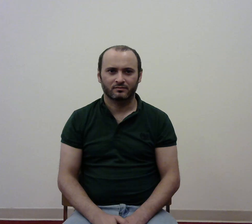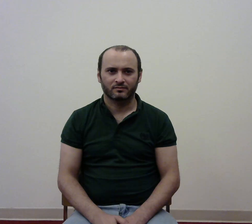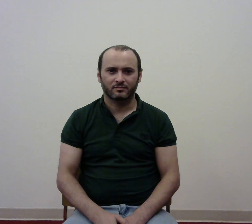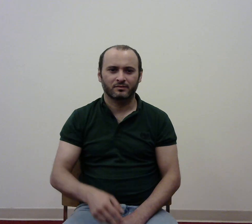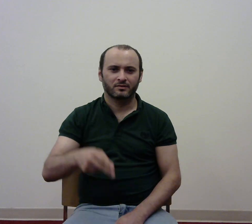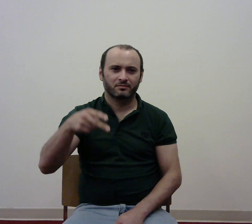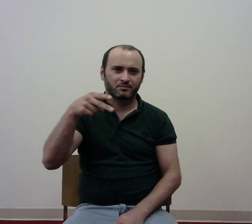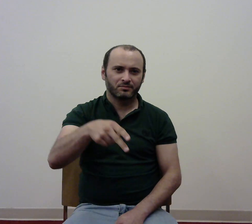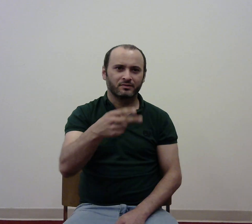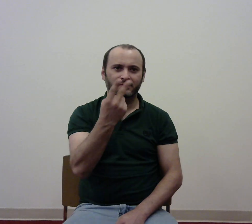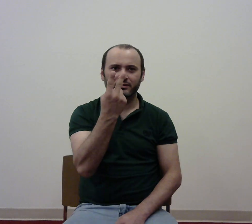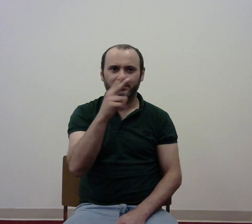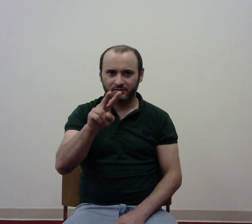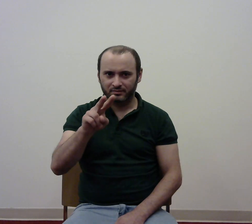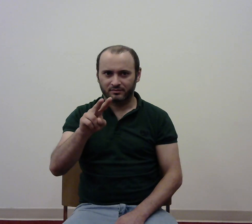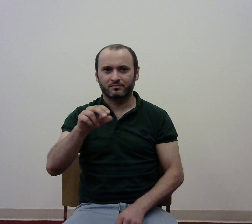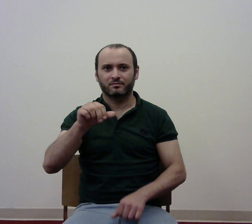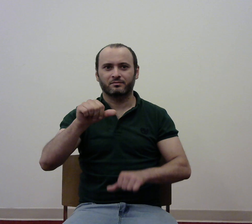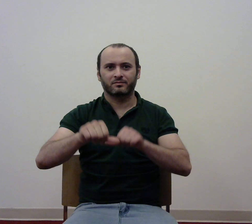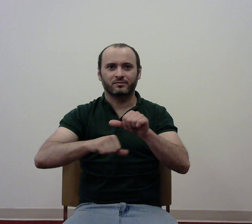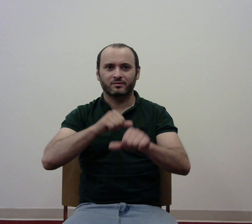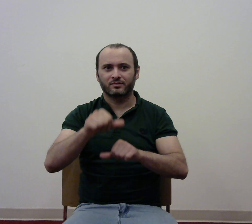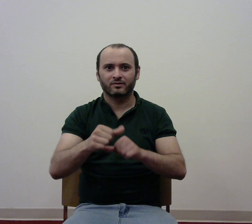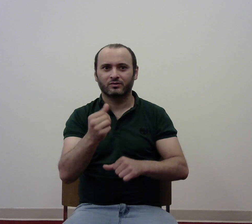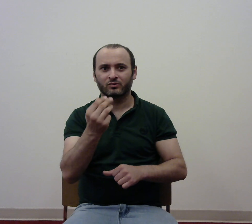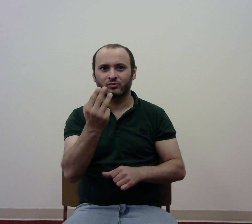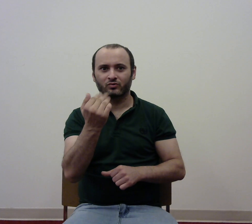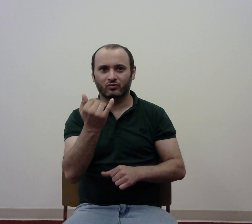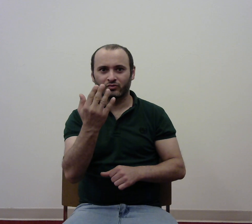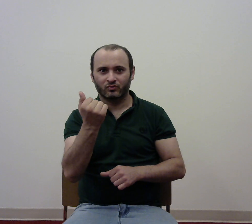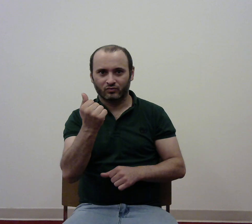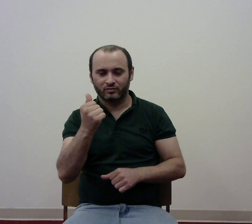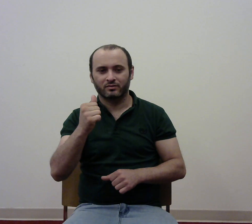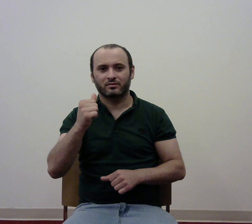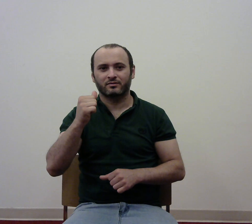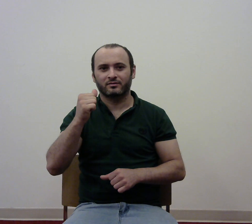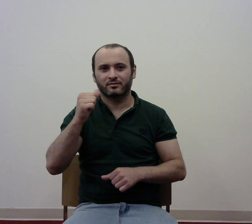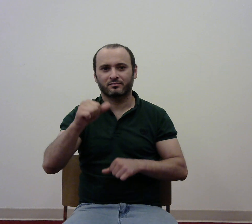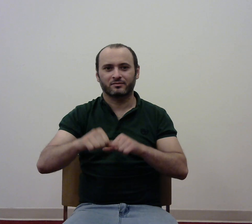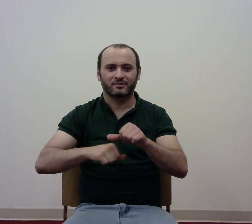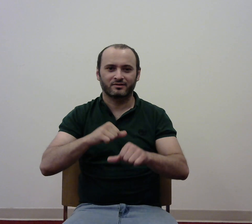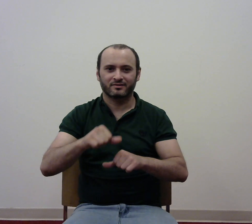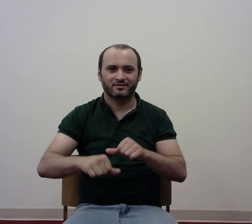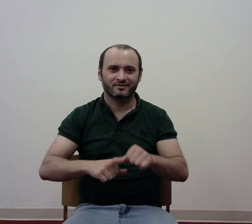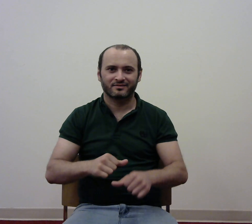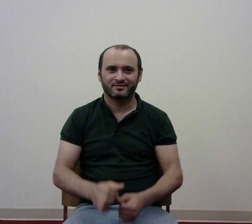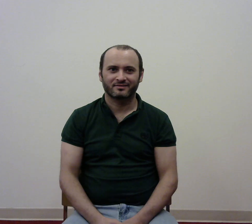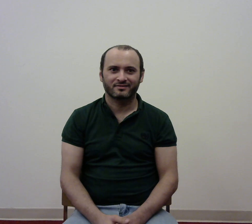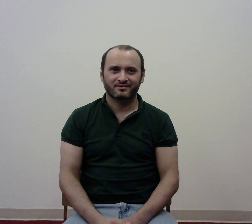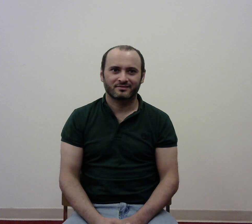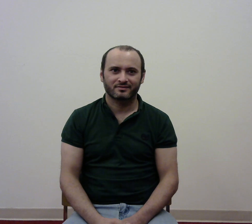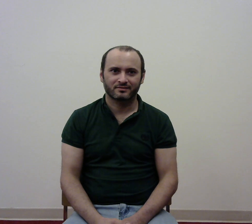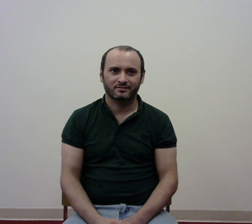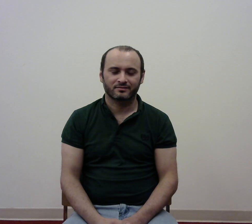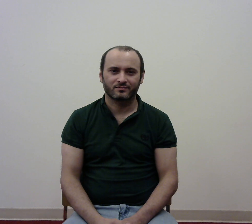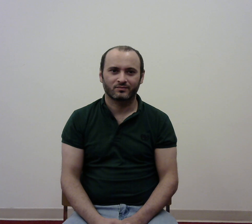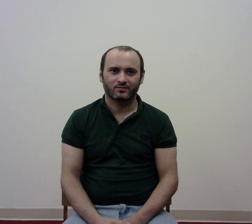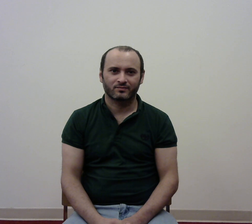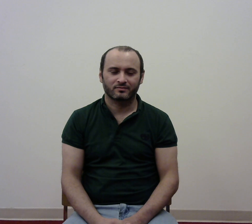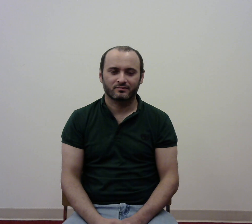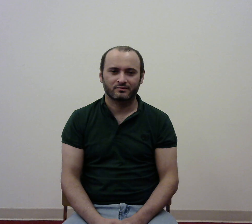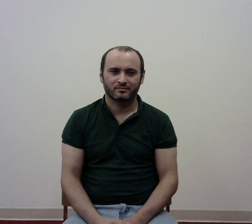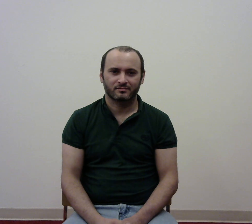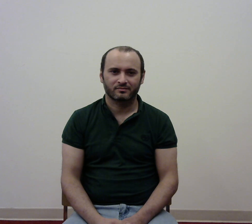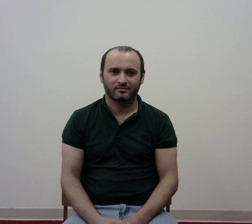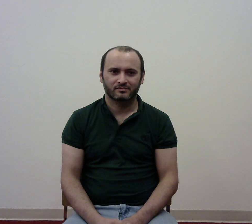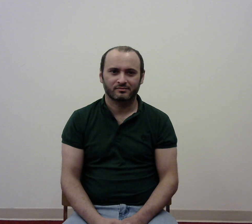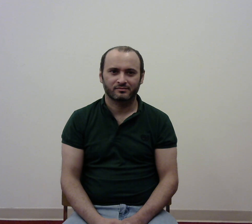2022-ci il Şuşa ilidir